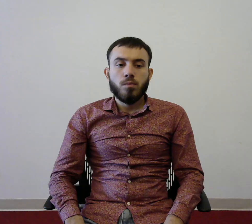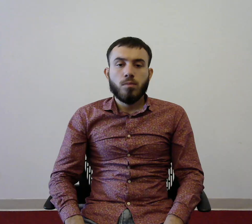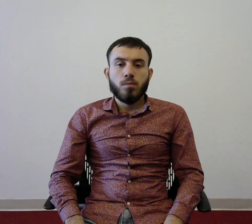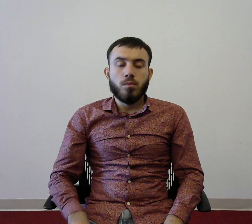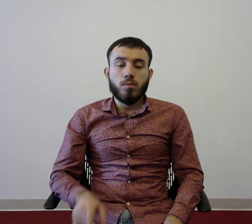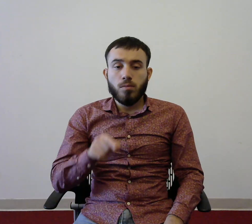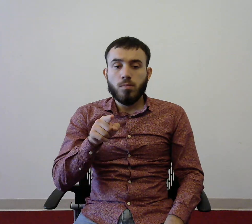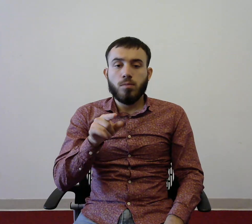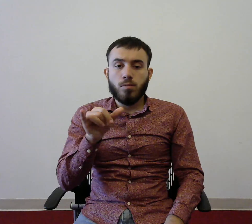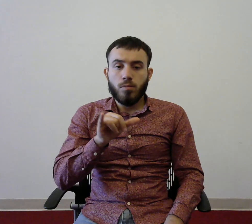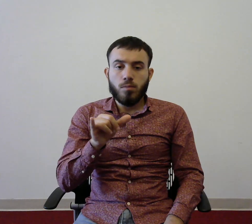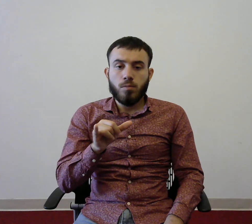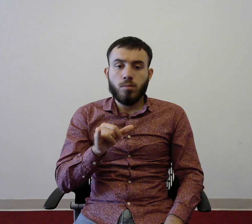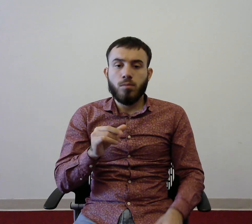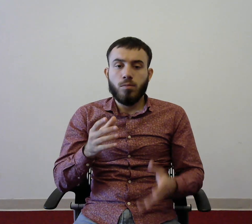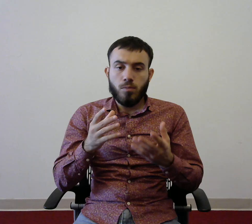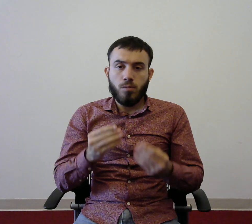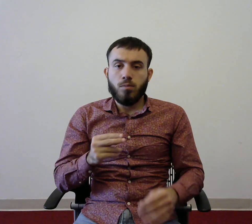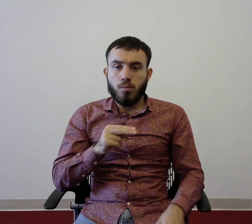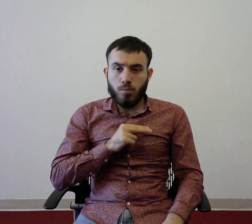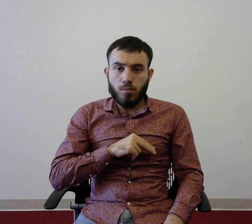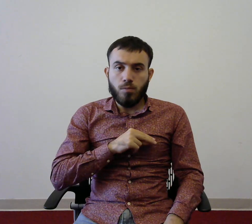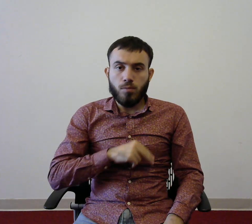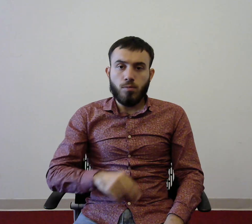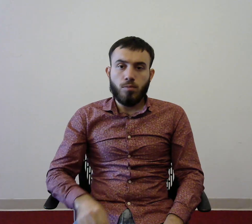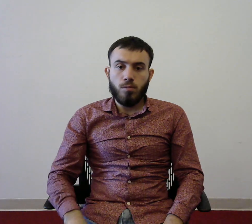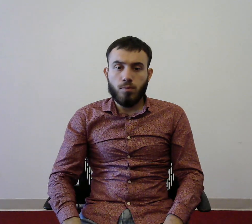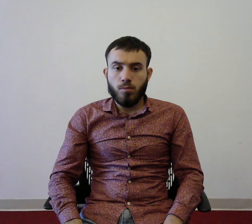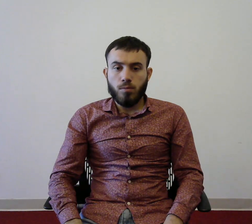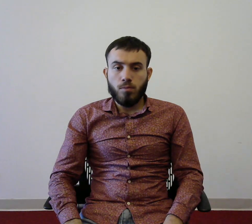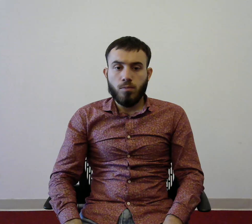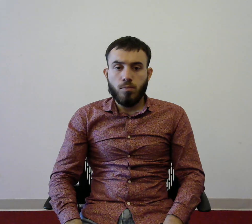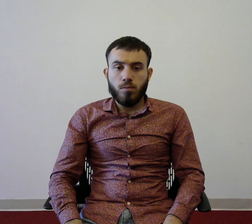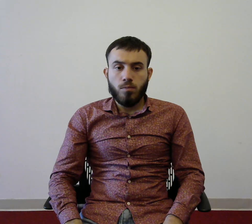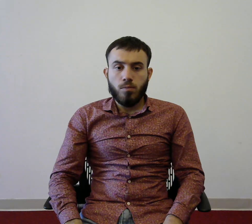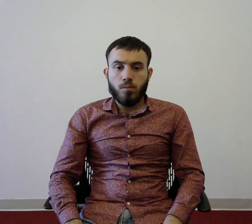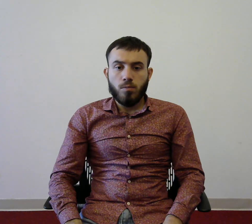Sən şənbə günü işləyirsən?